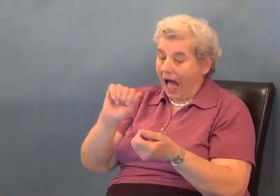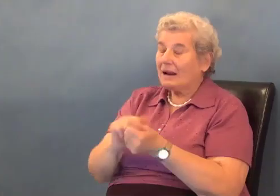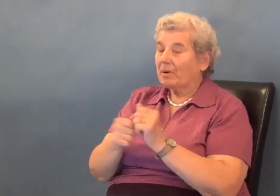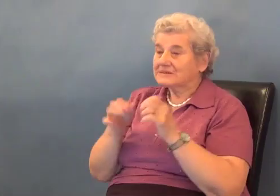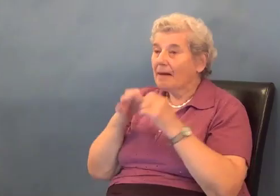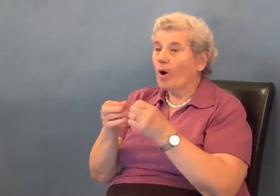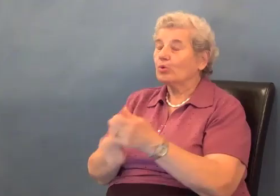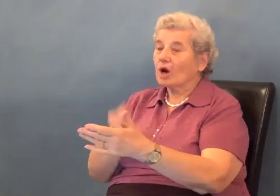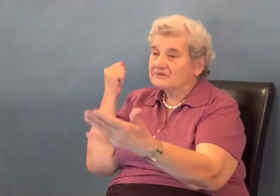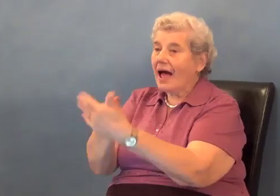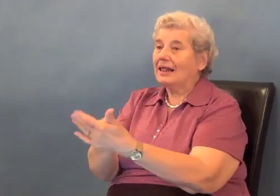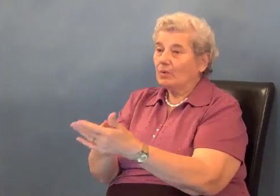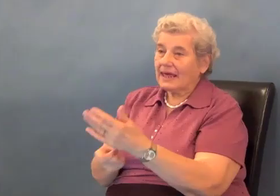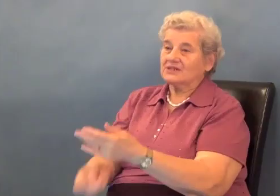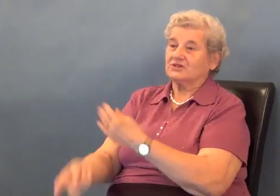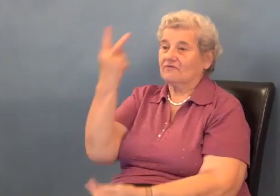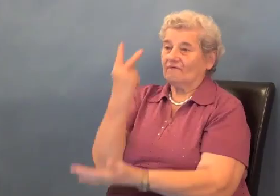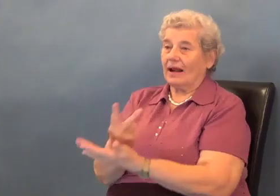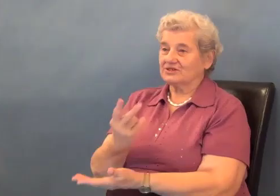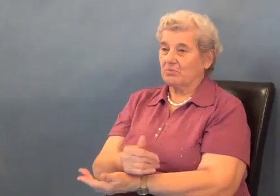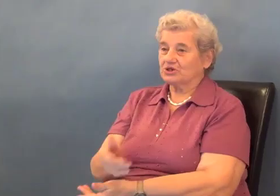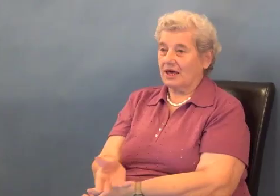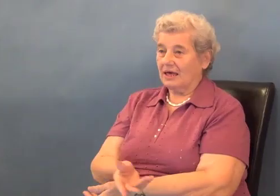Albo jak samochód wali w coś, to można się przewrócić.